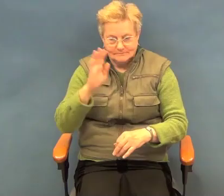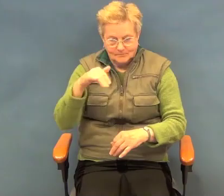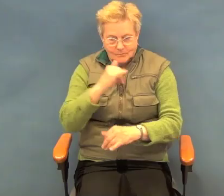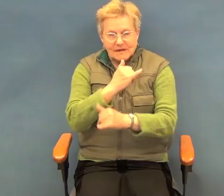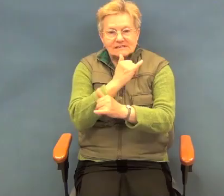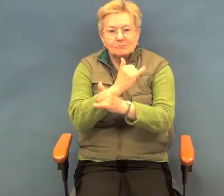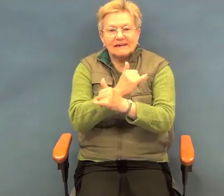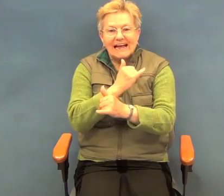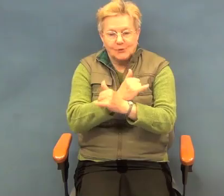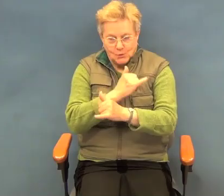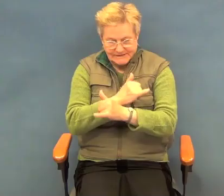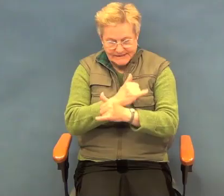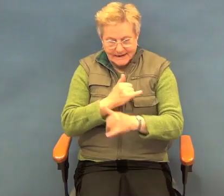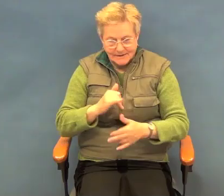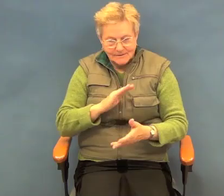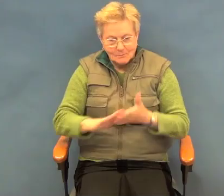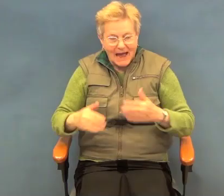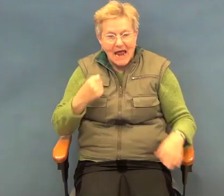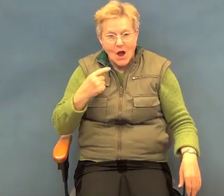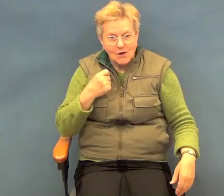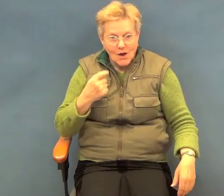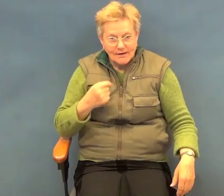Spirytus bezalkoholowy.